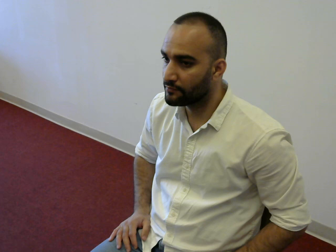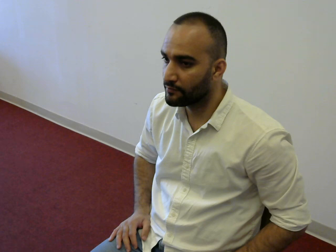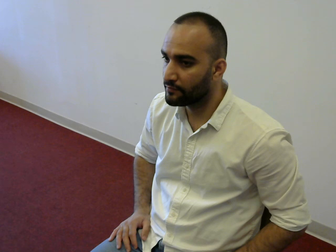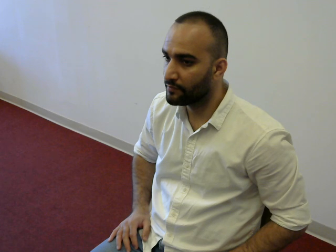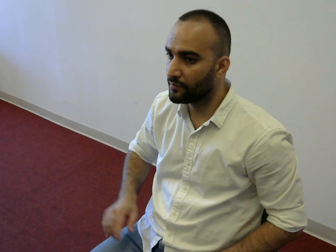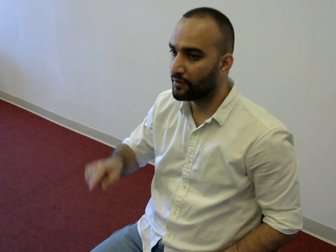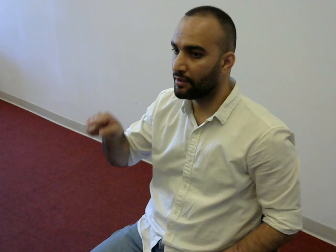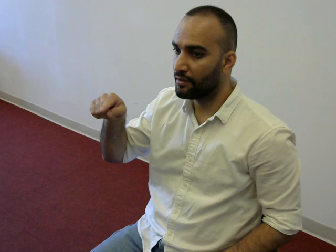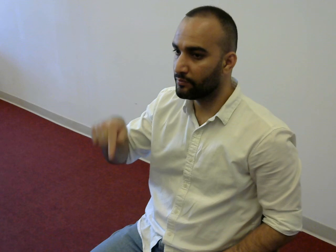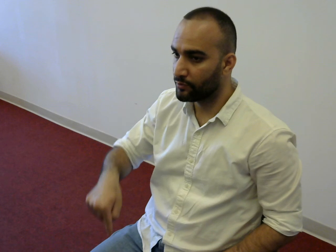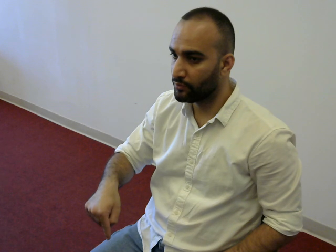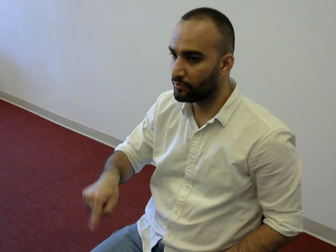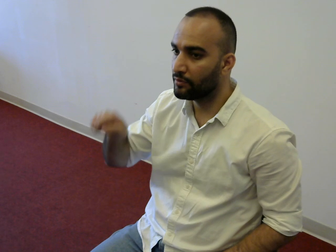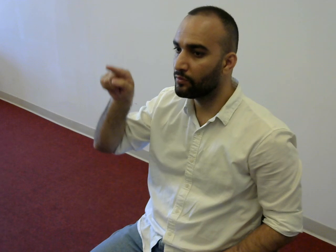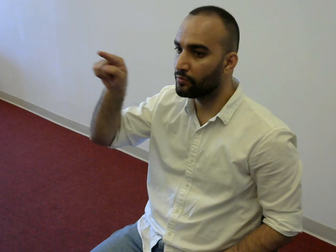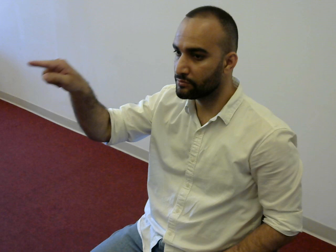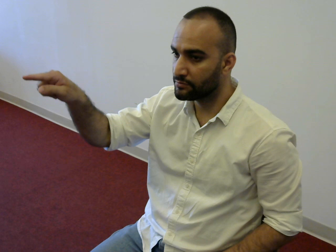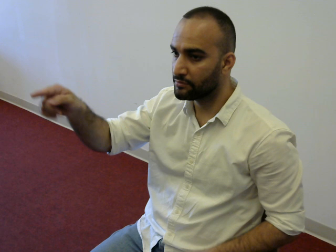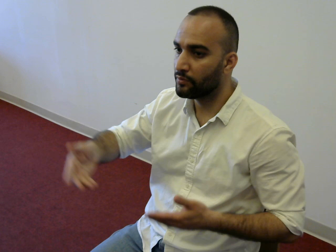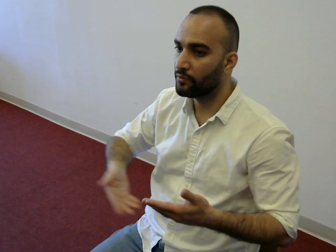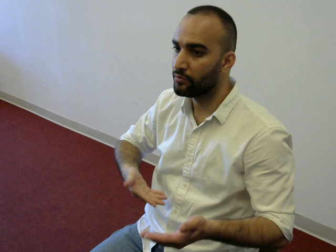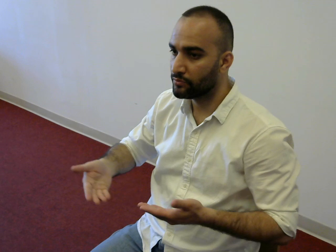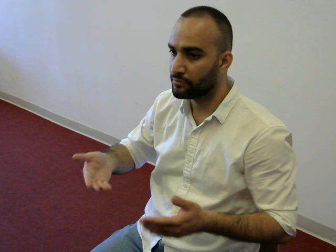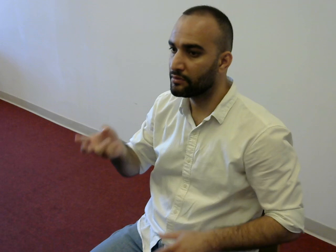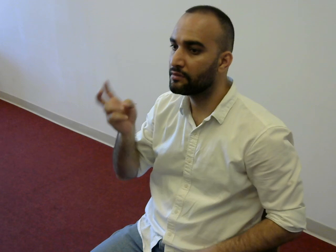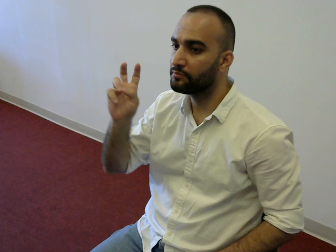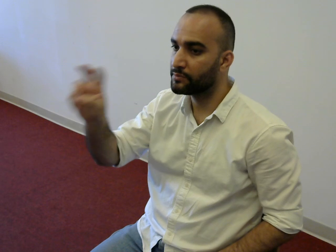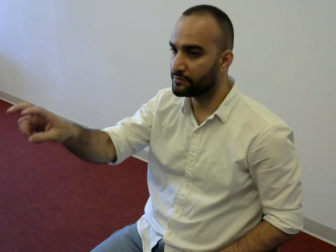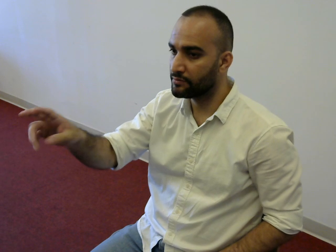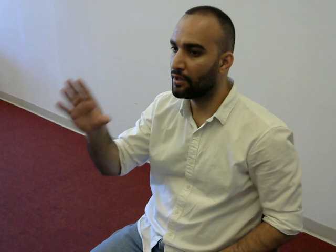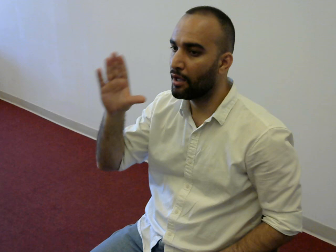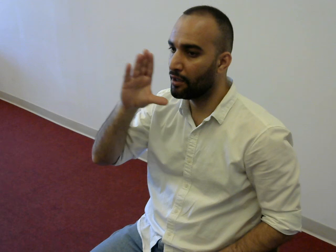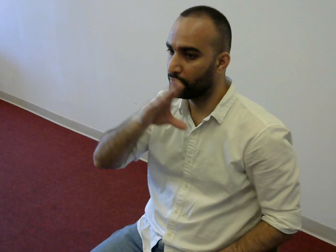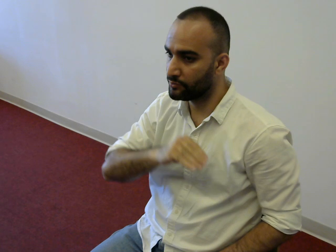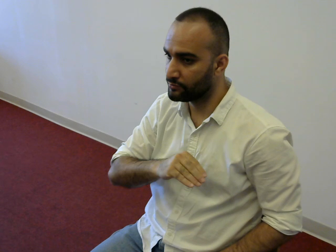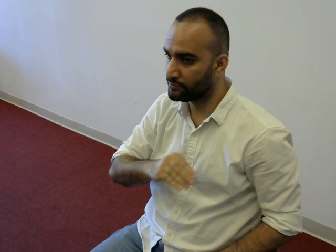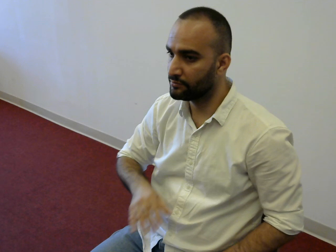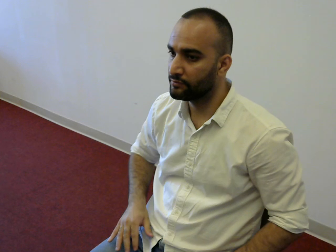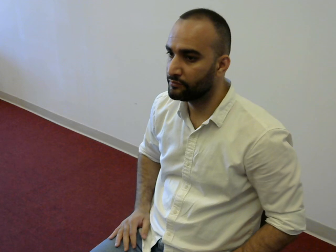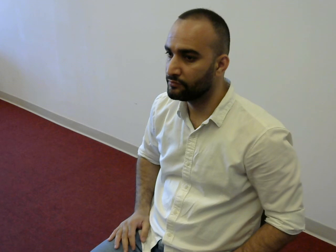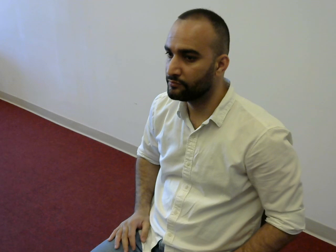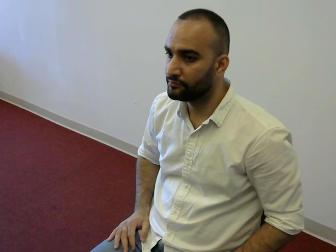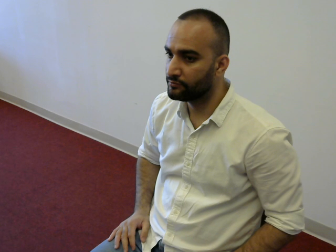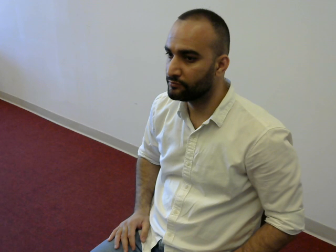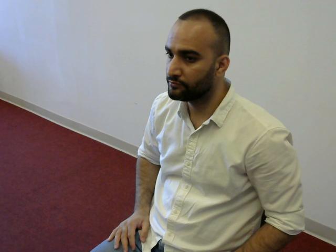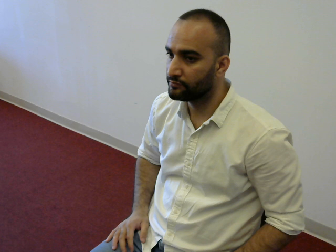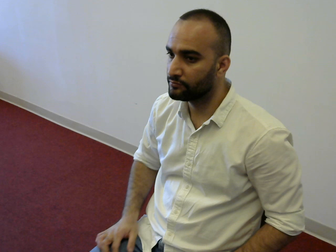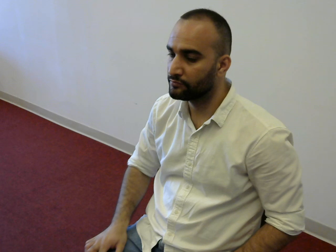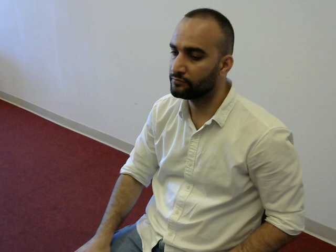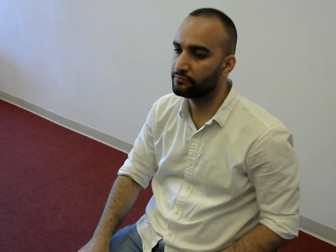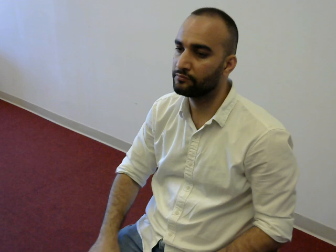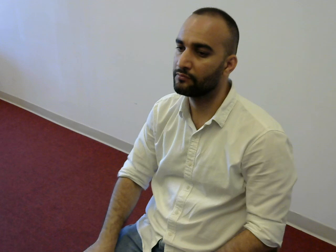Burdan ora piyada gedə bilərəmmi?